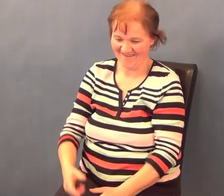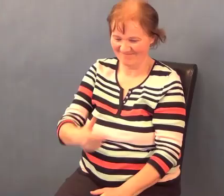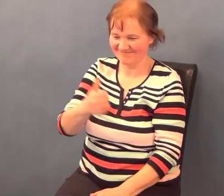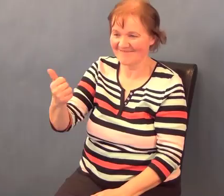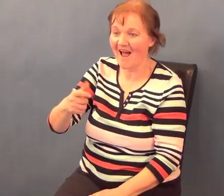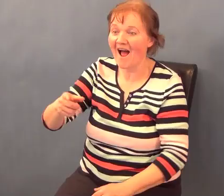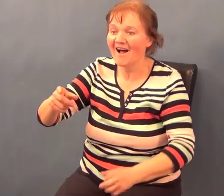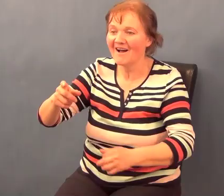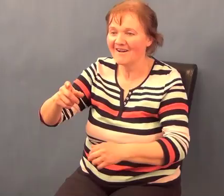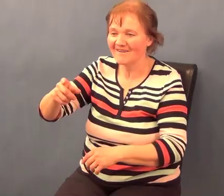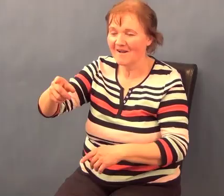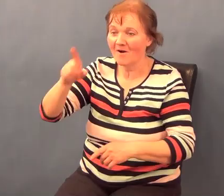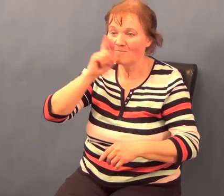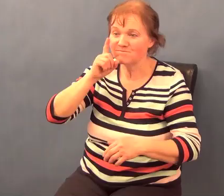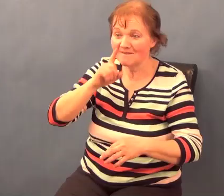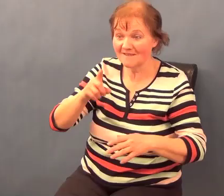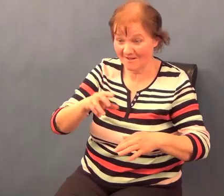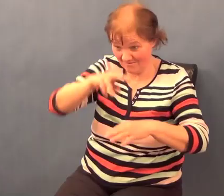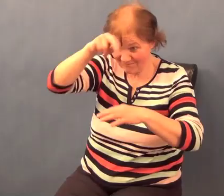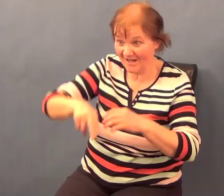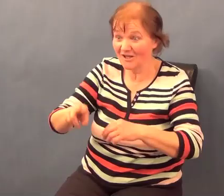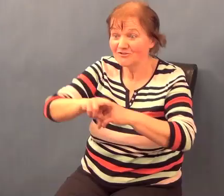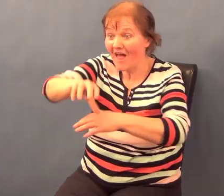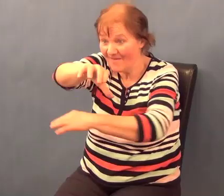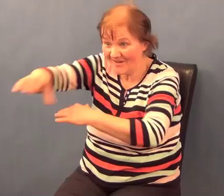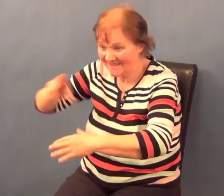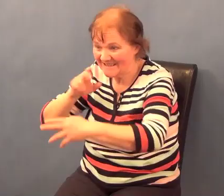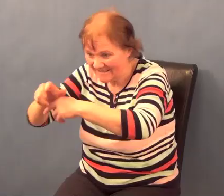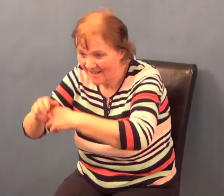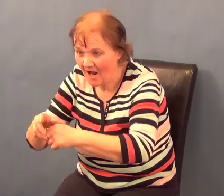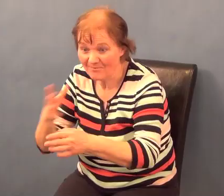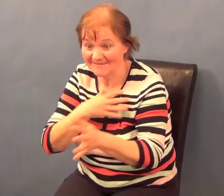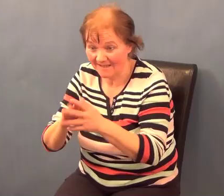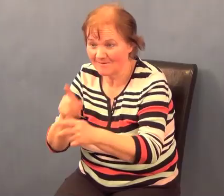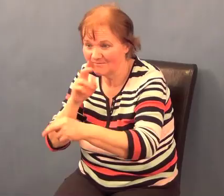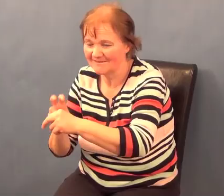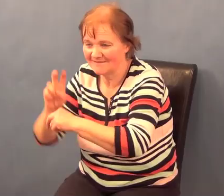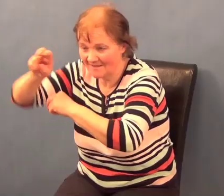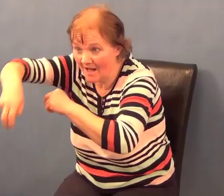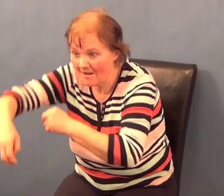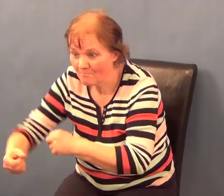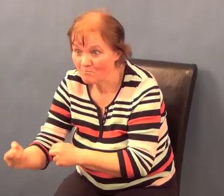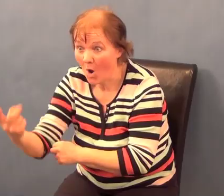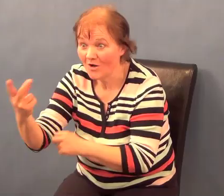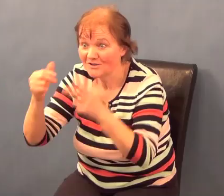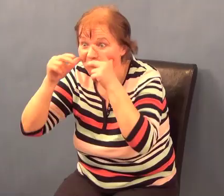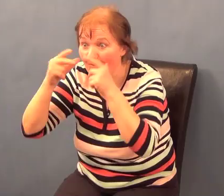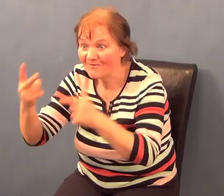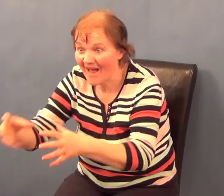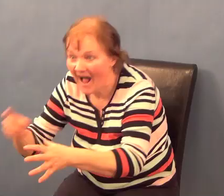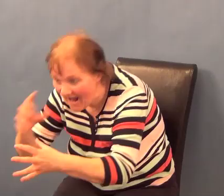Chłopak idzie razem z psem tam, gdzie leży drzewo, stoją na nim i zszokowani zauważają, że jest tam żaba. Ale to inna żaba.